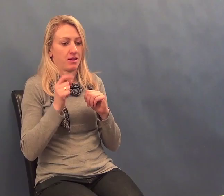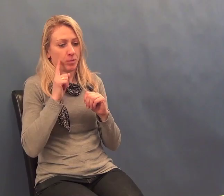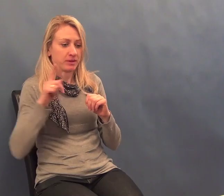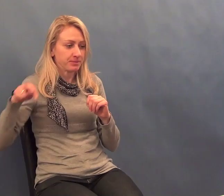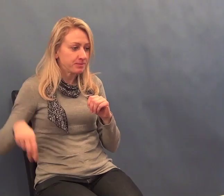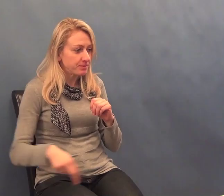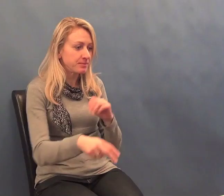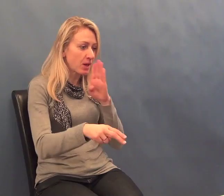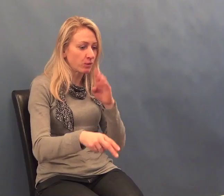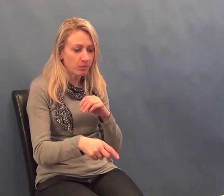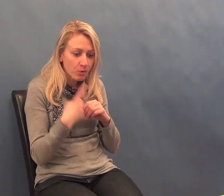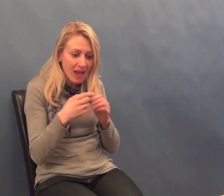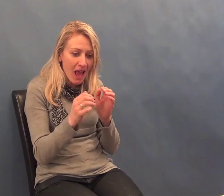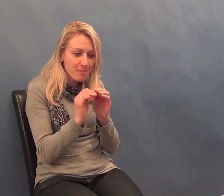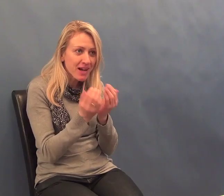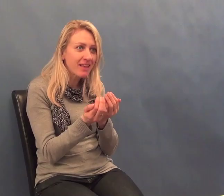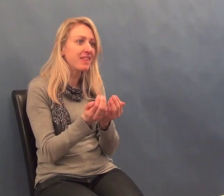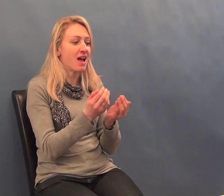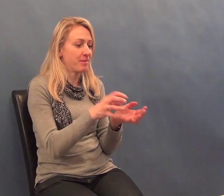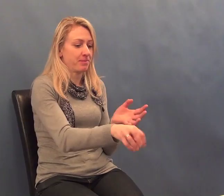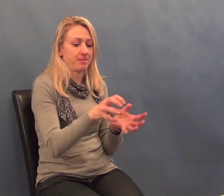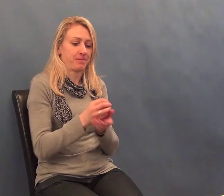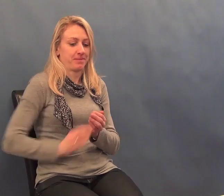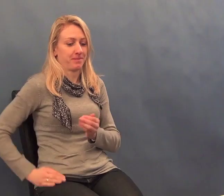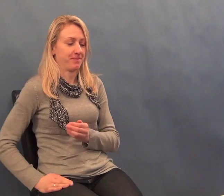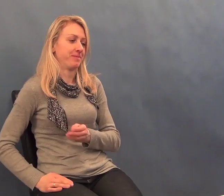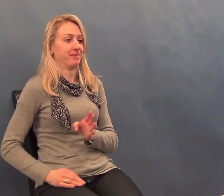Chłopak idzie na dwór. Zauważa leżący kamień, bierze go i wkłada do kieszeni.